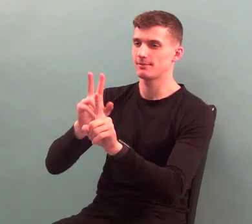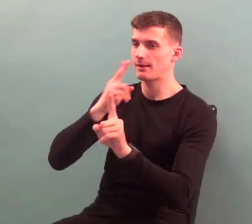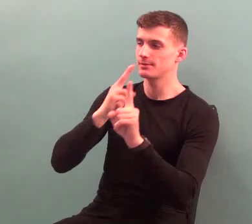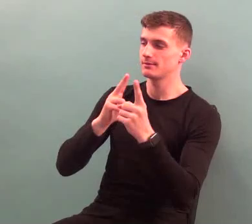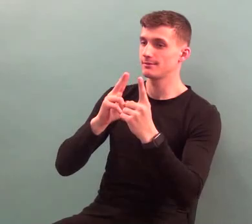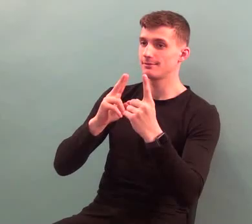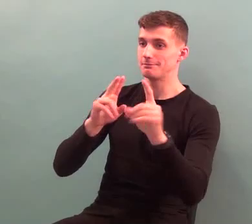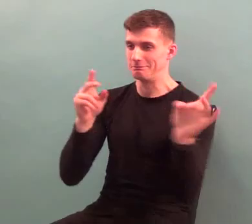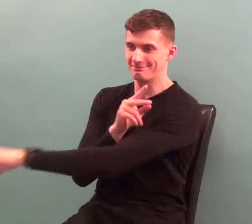Charlie Chaplin nagle zaczyna biec.